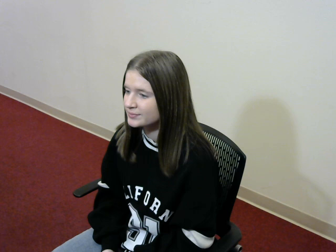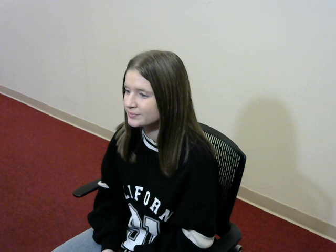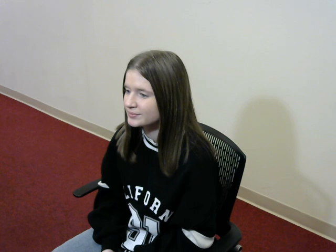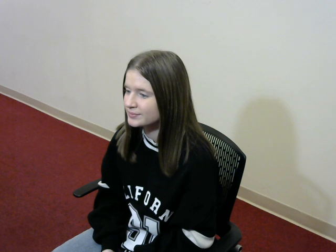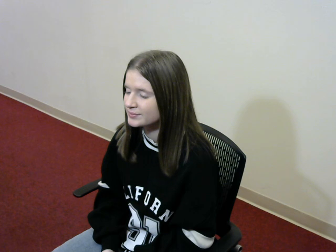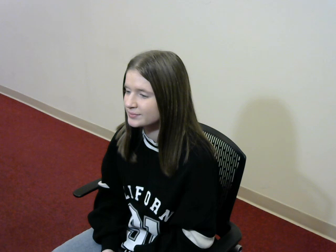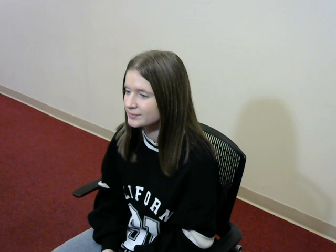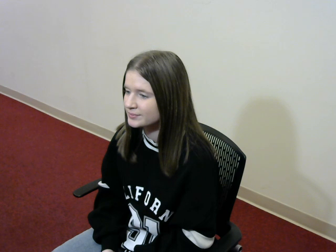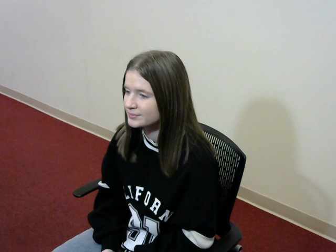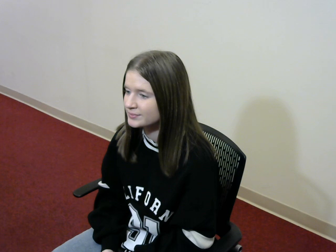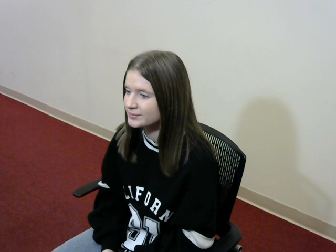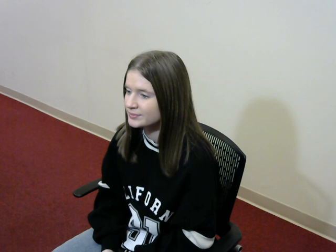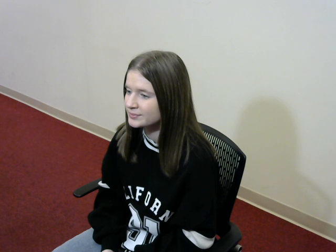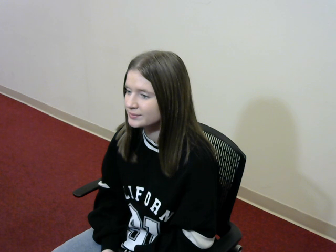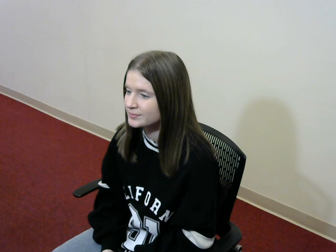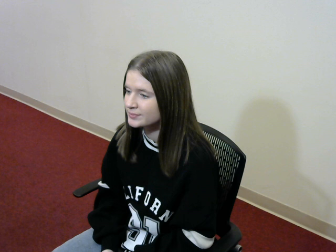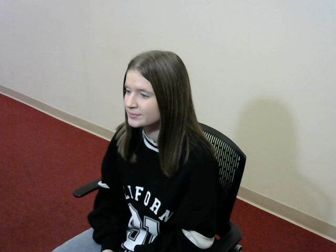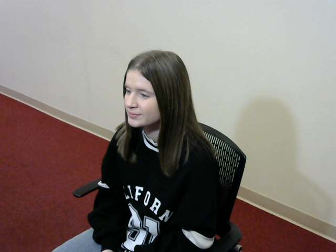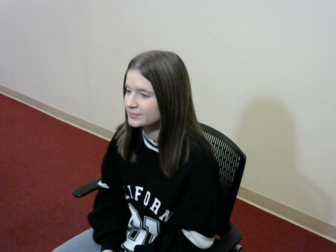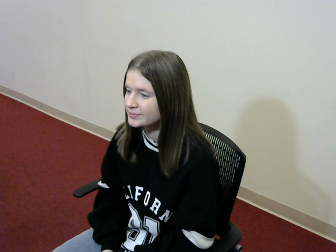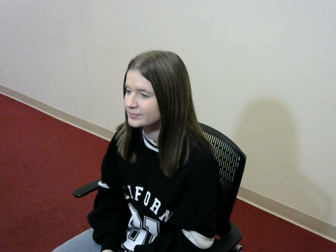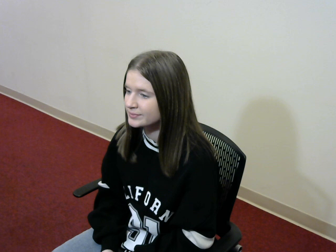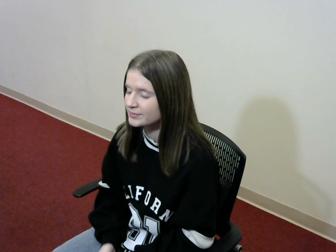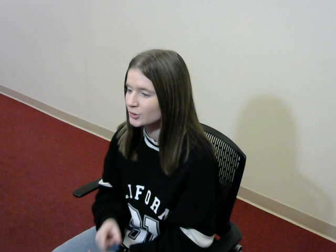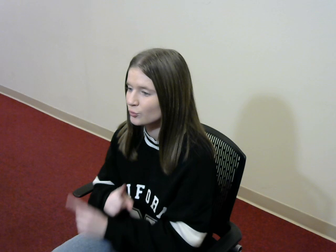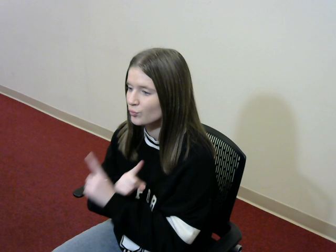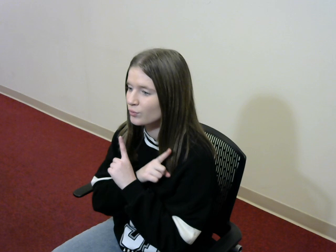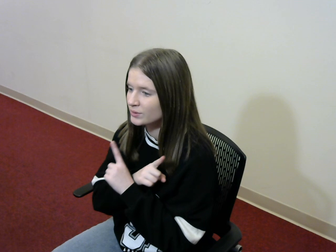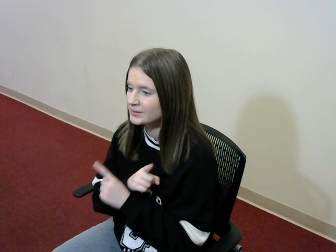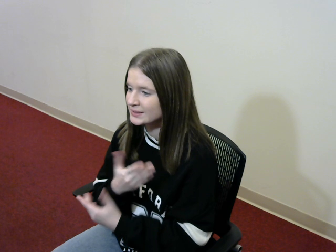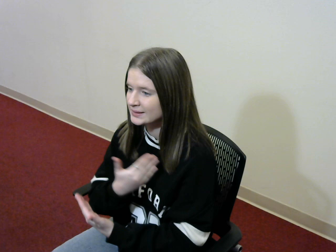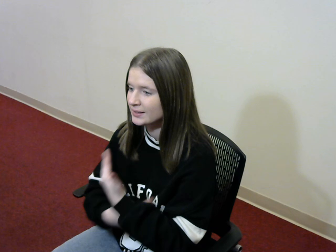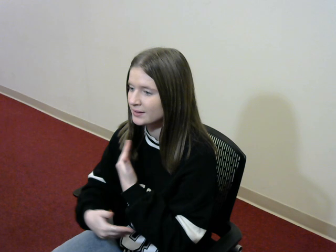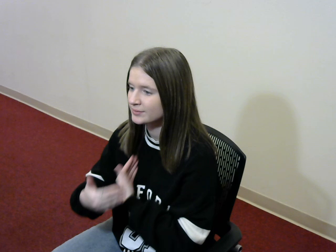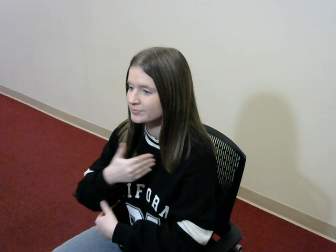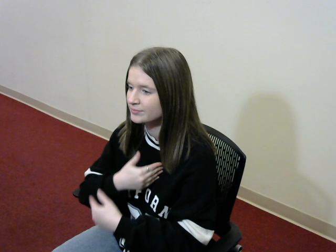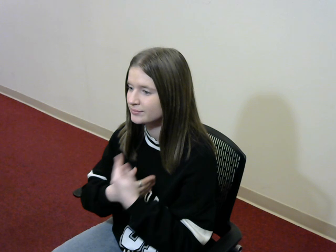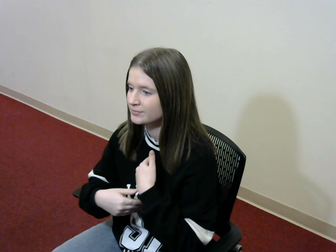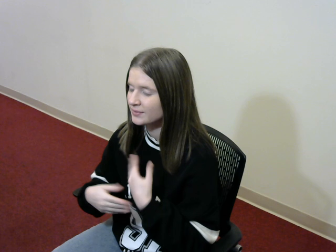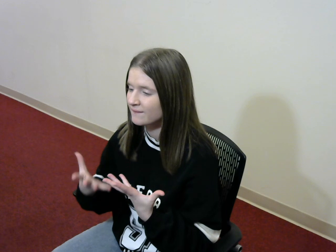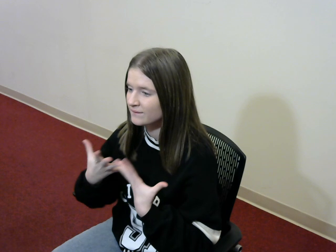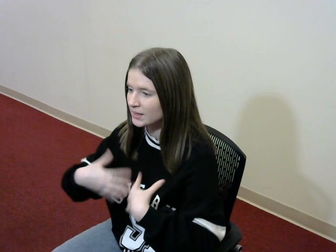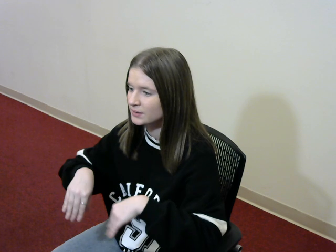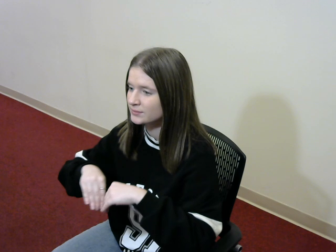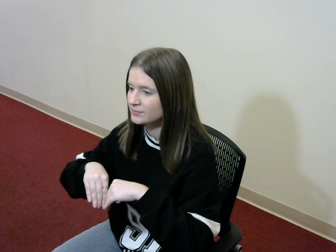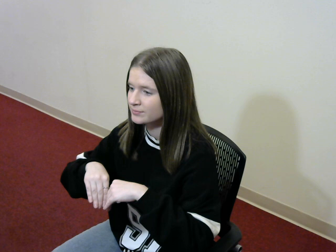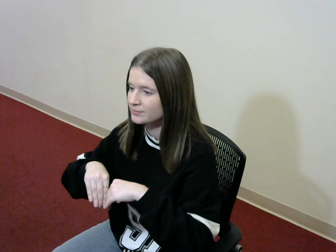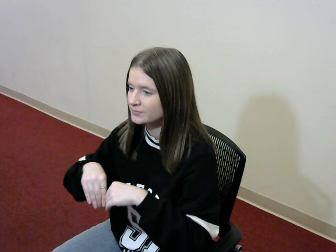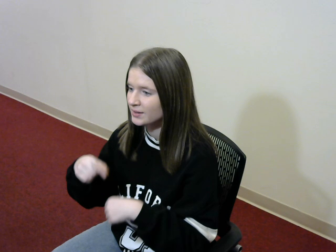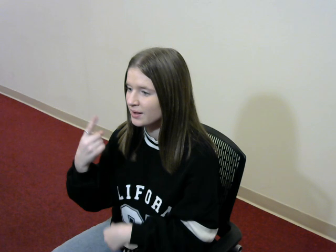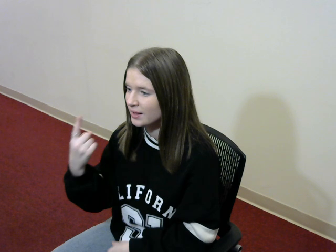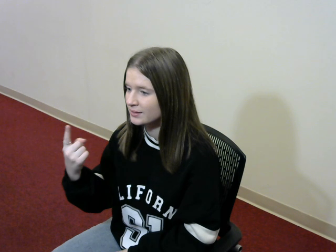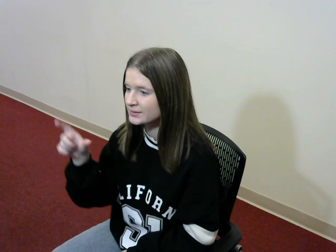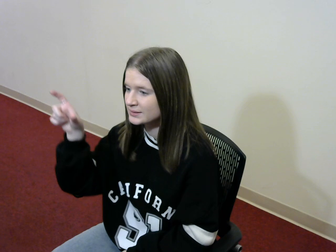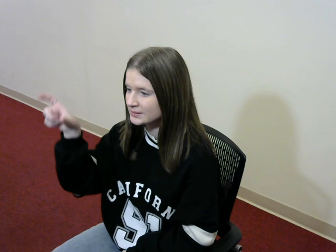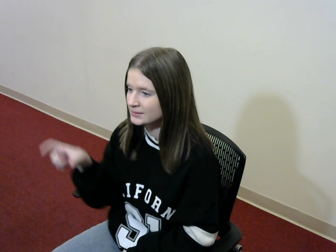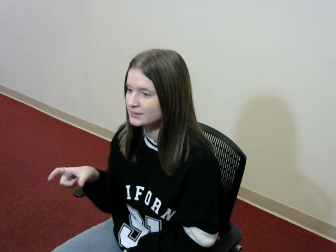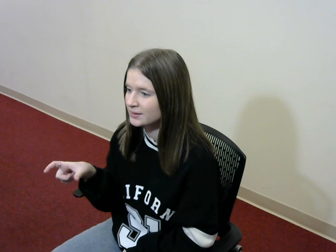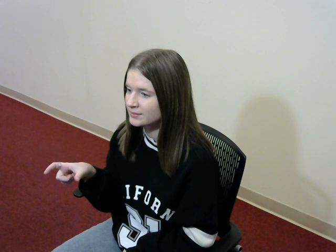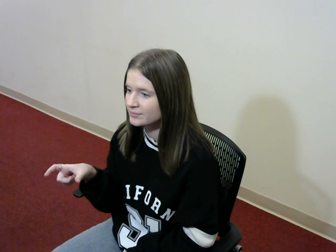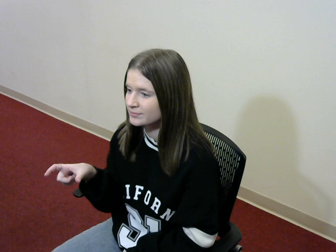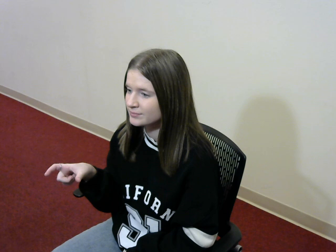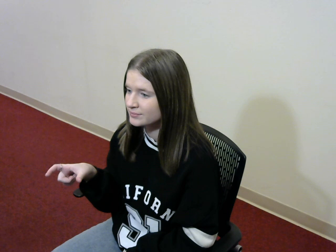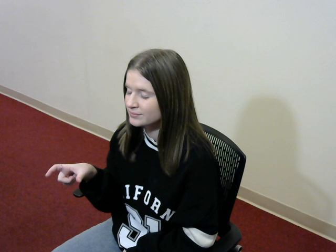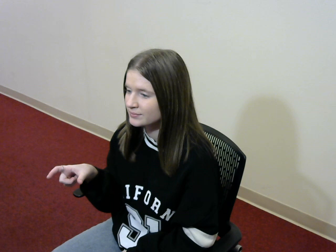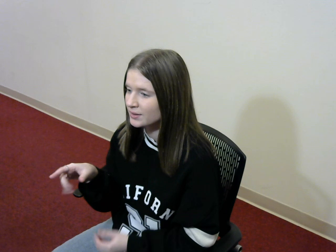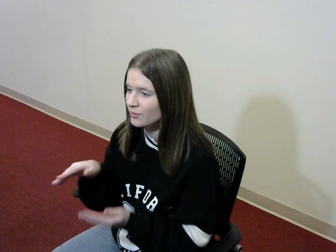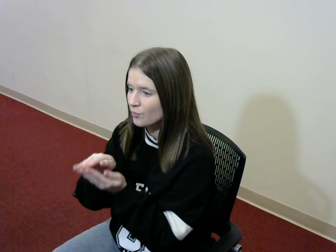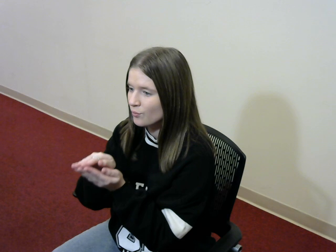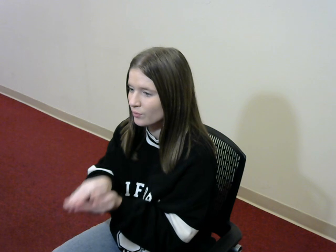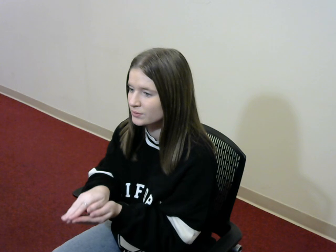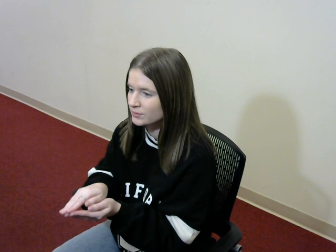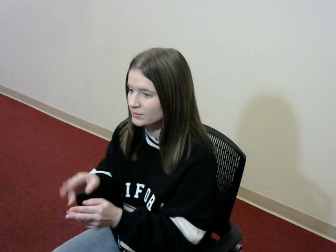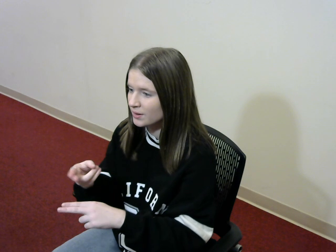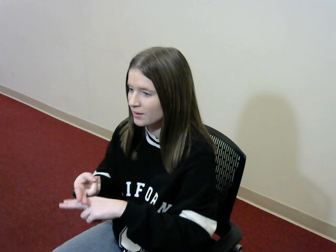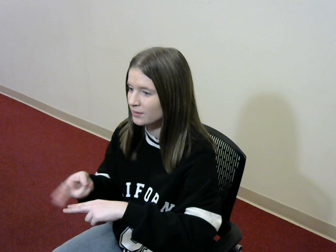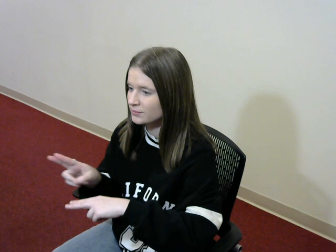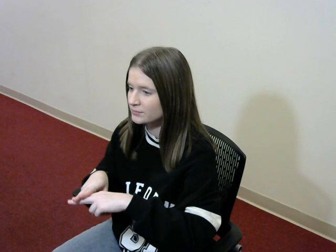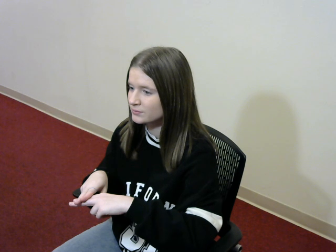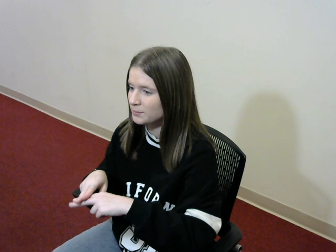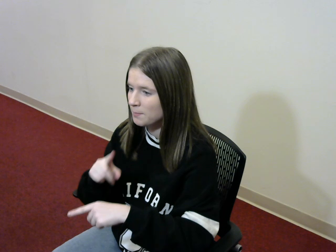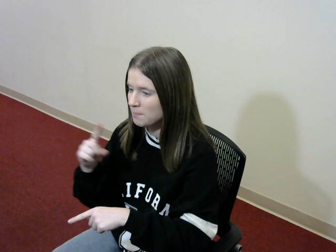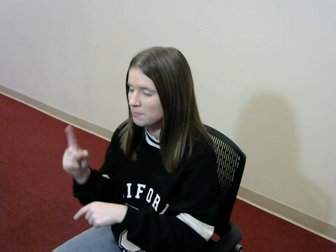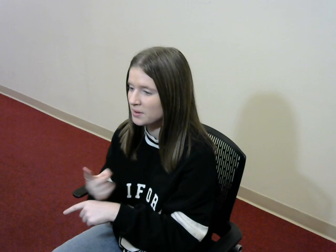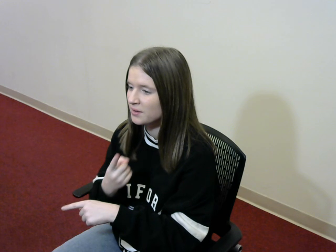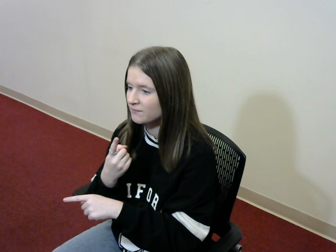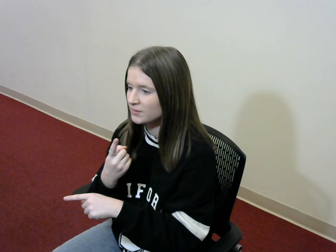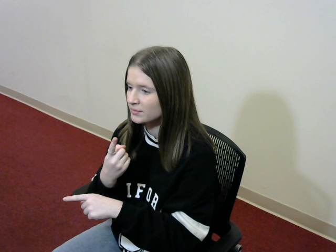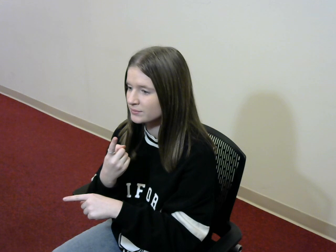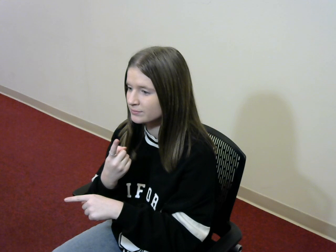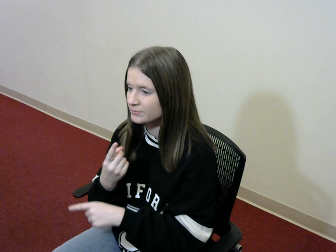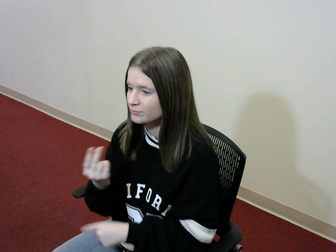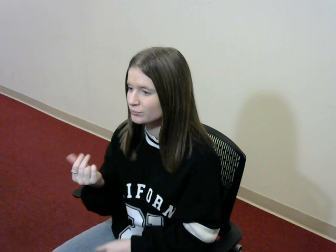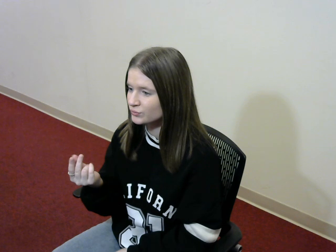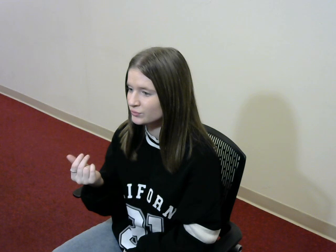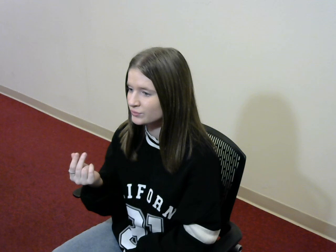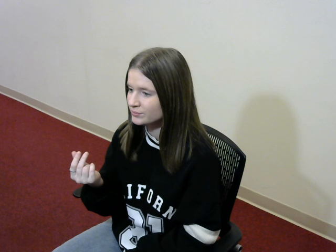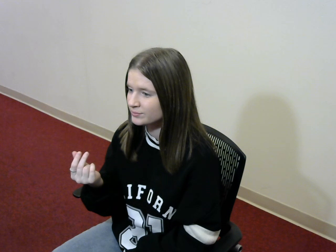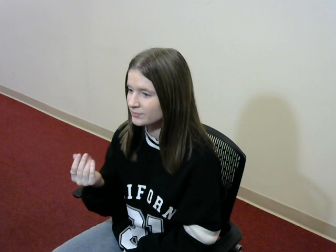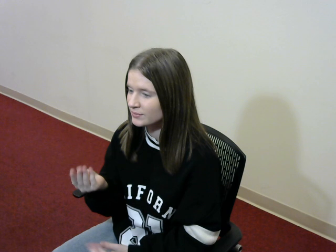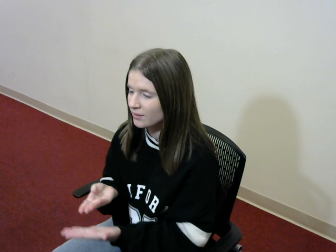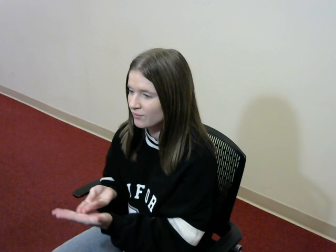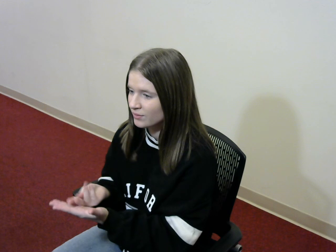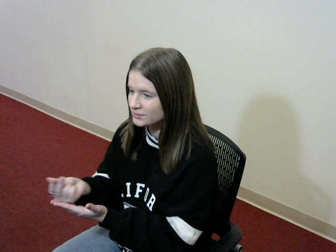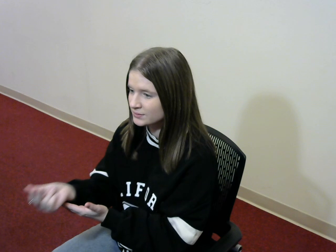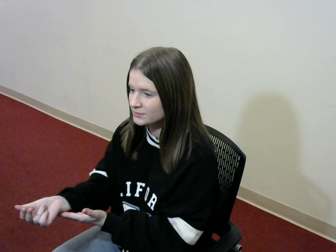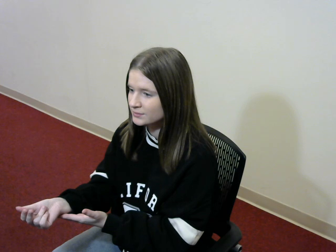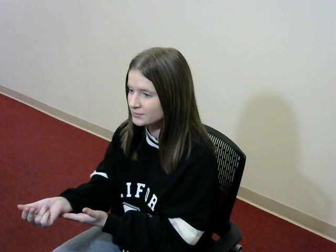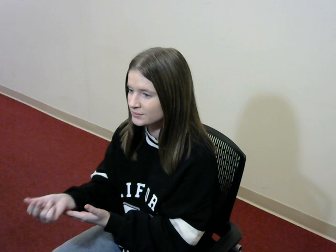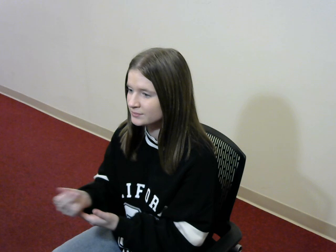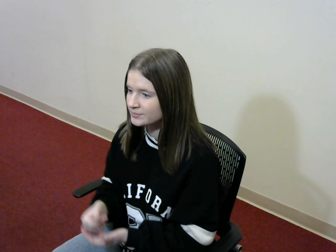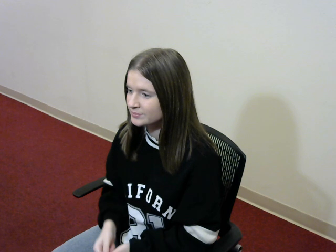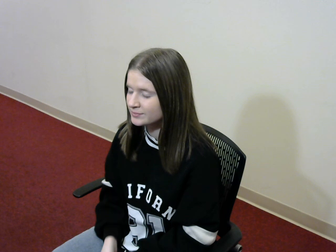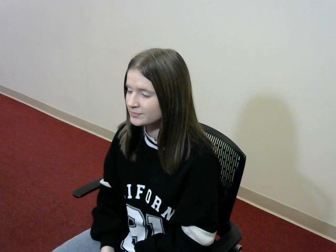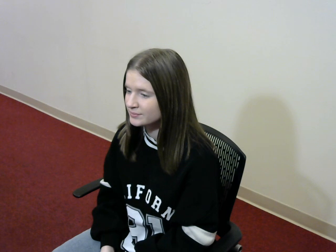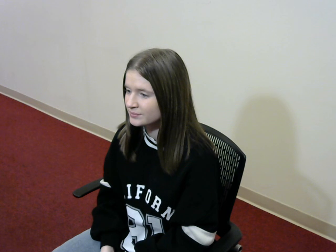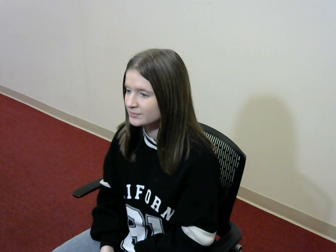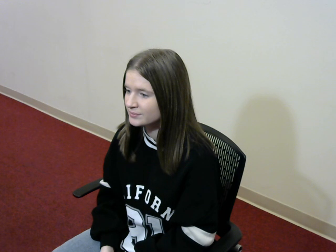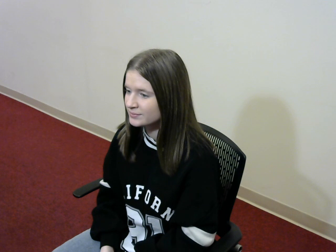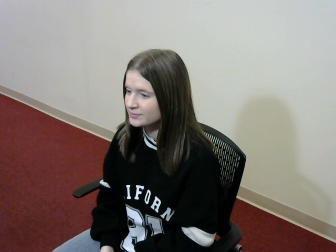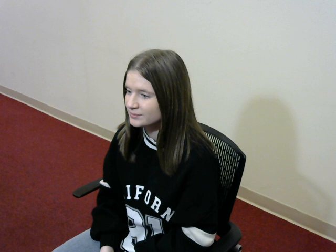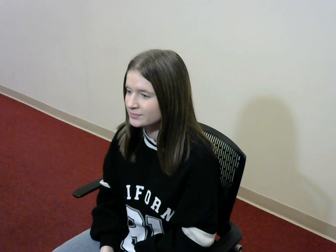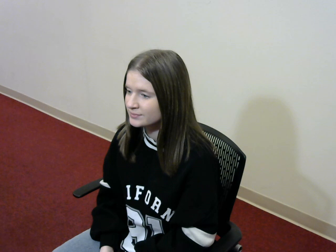Vəfat edən əlilin ailəsindən bir şəxsə dəfn üçün birdəfəlik müavinət ödənilir